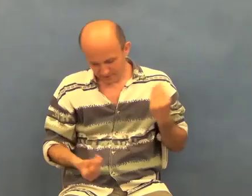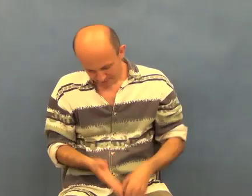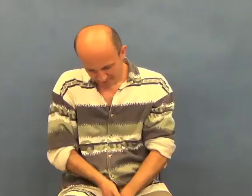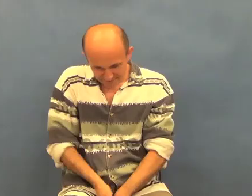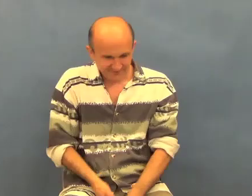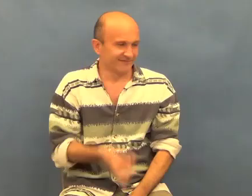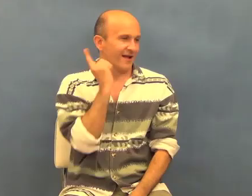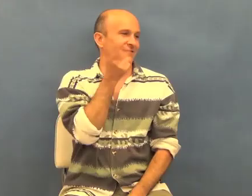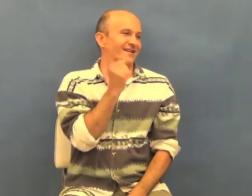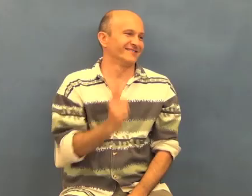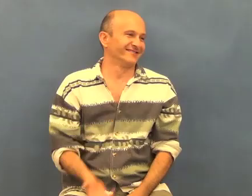Tego jest zakaz.